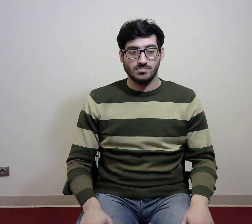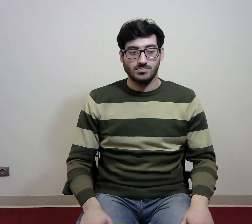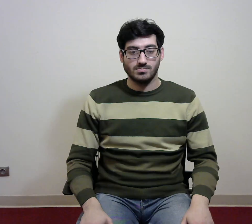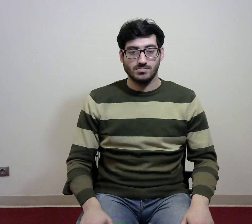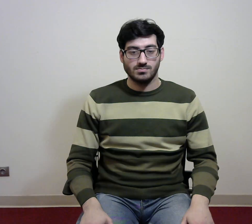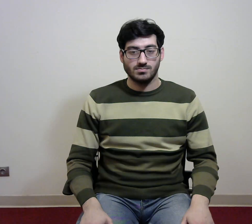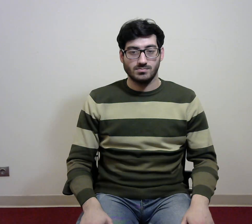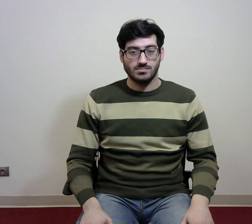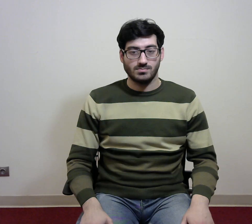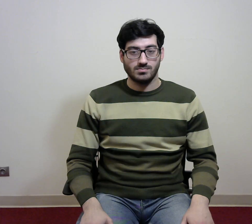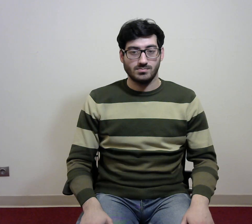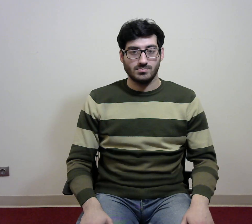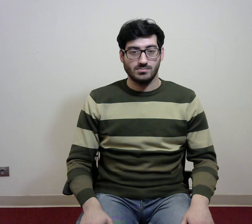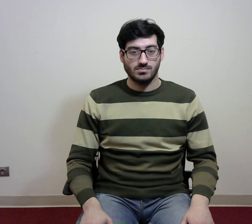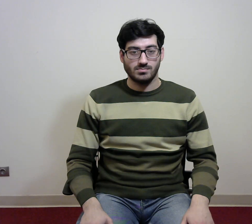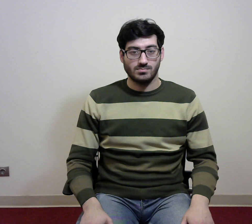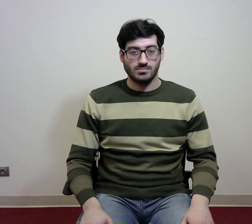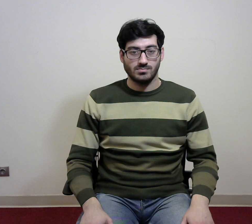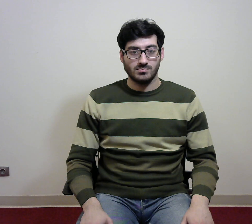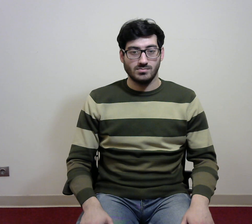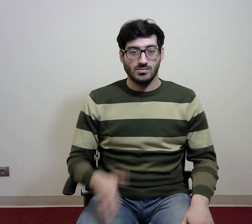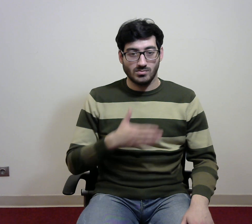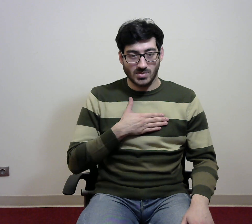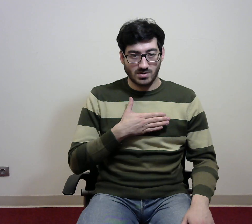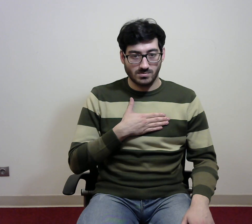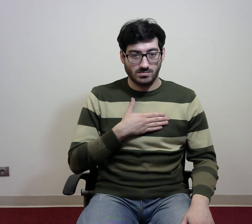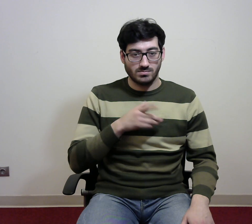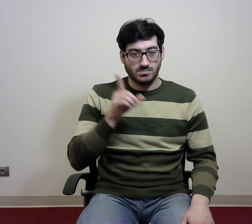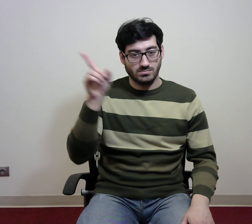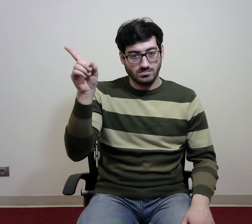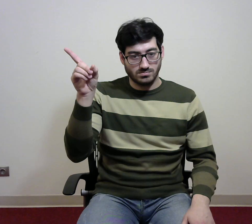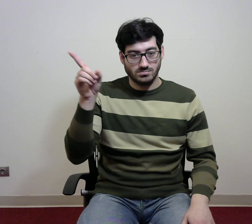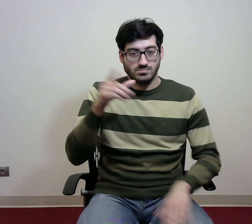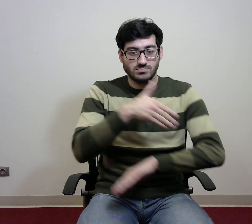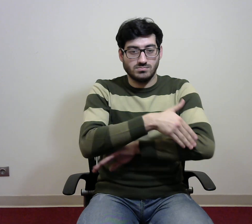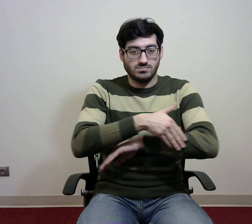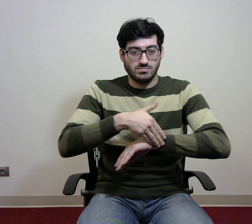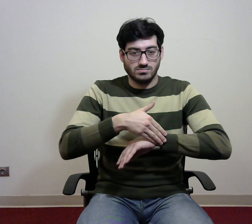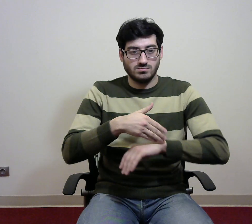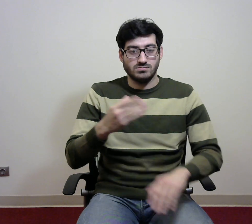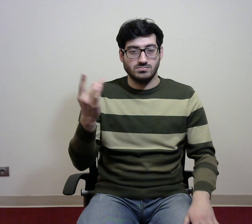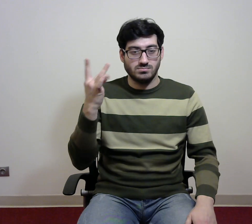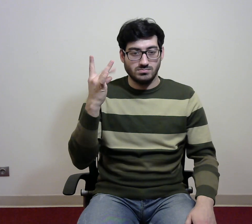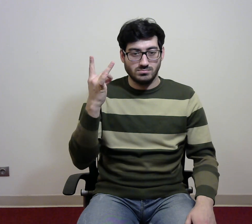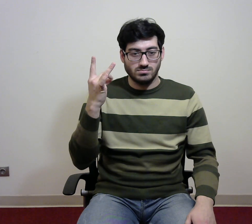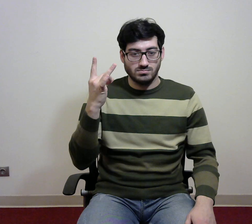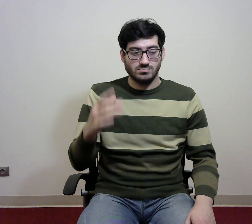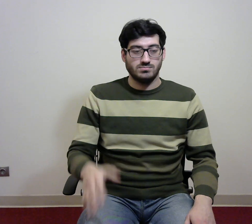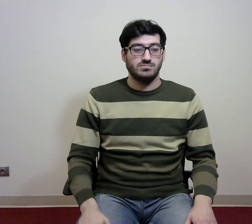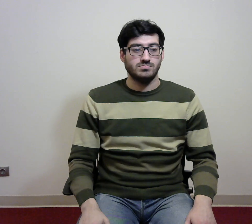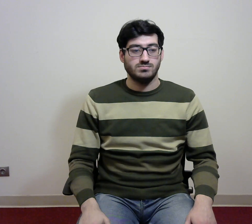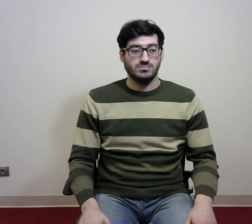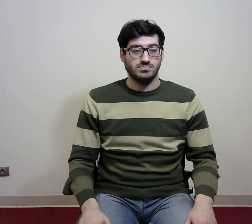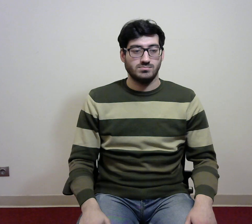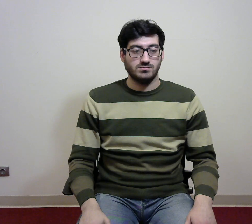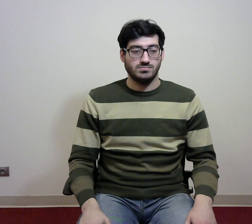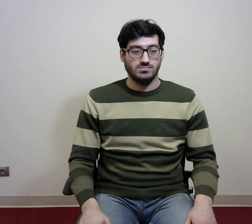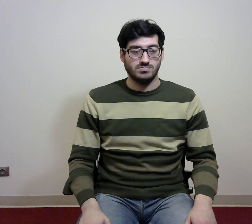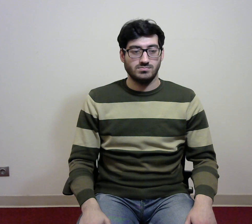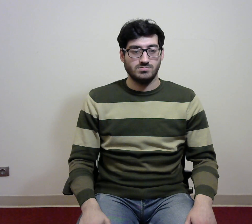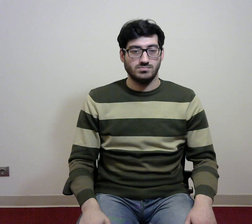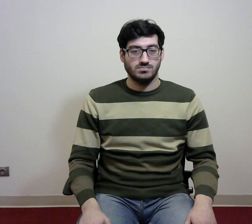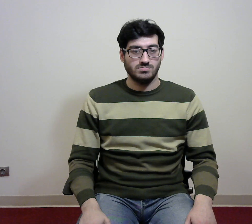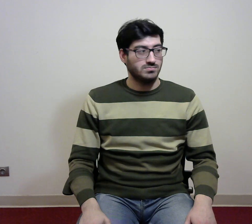Mənə oranın ünvanını deyin